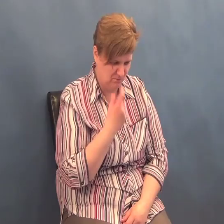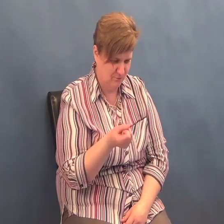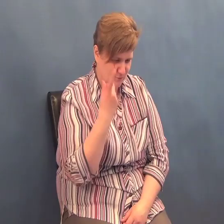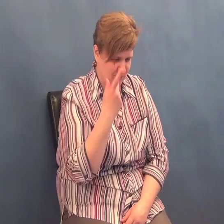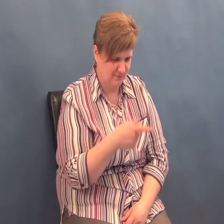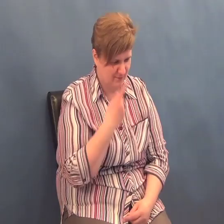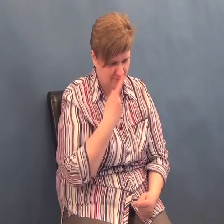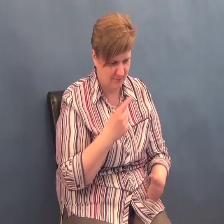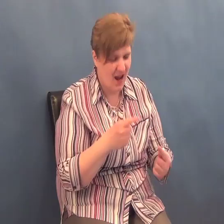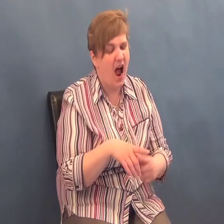Dziwne, to nie pasuje.